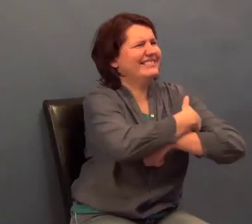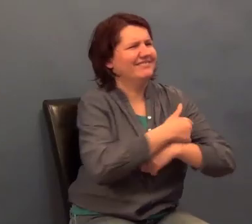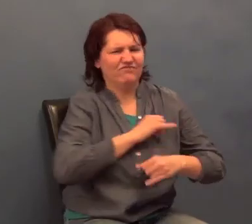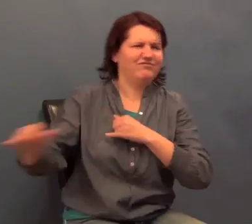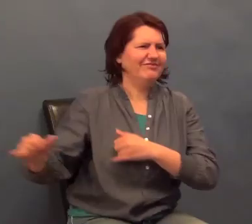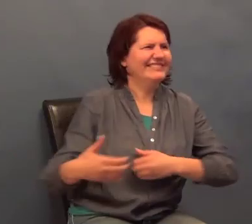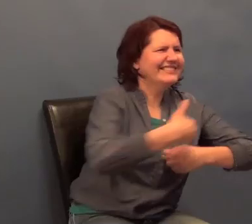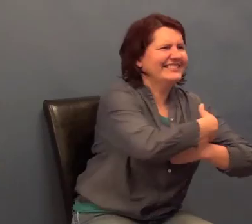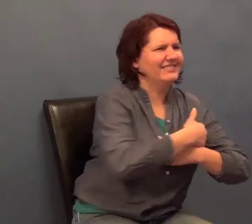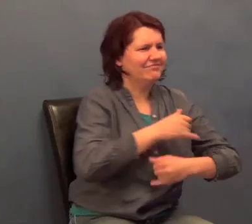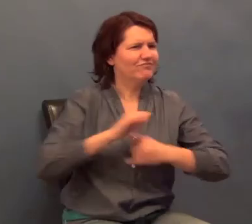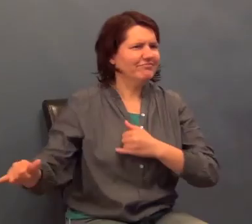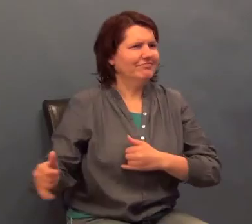Odgania go, przytula, odgania i przytula.